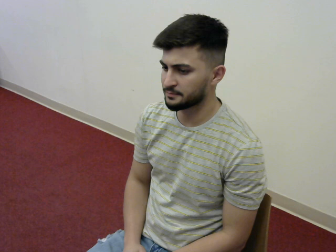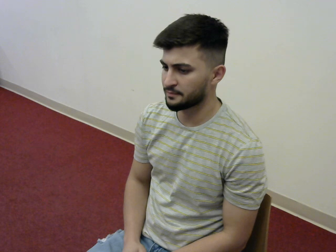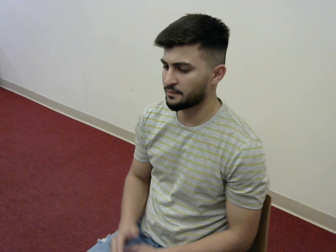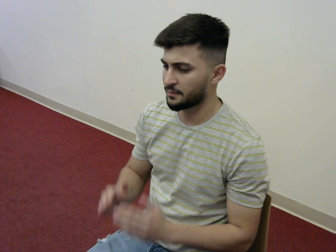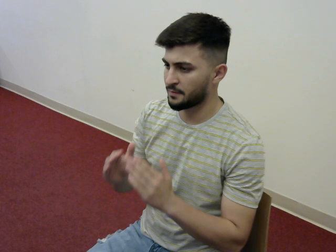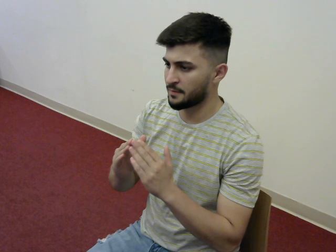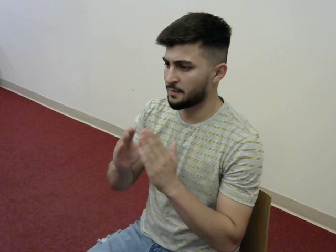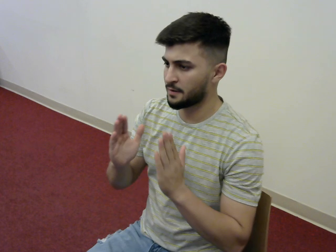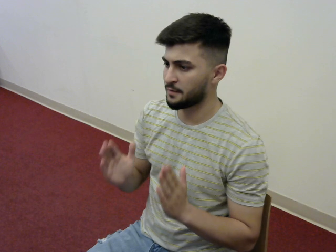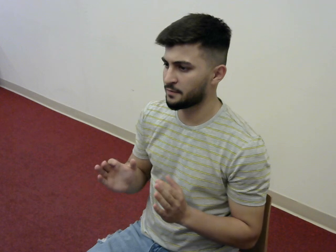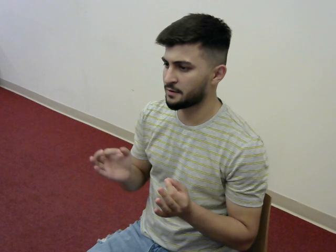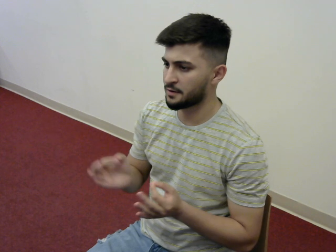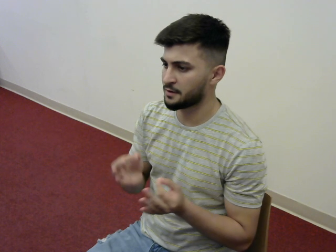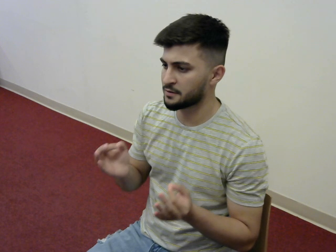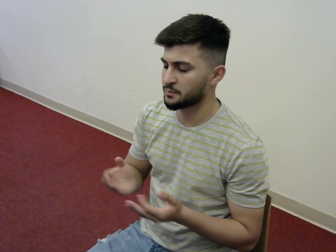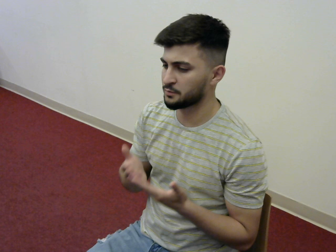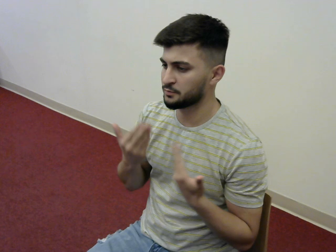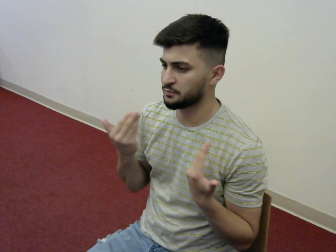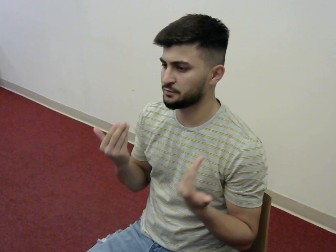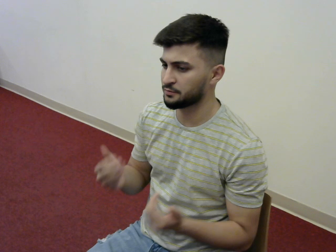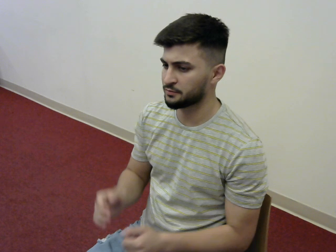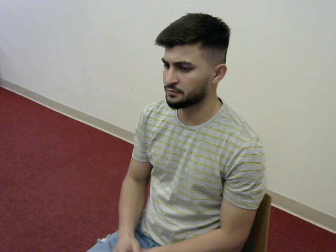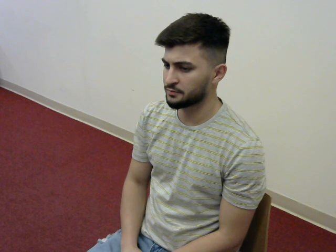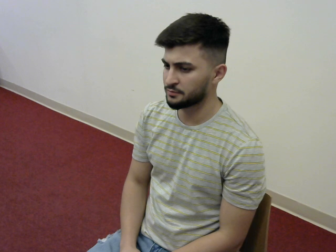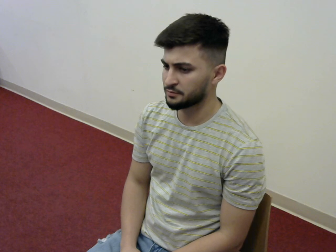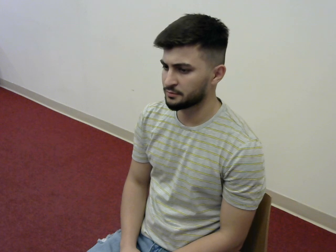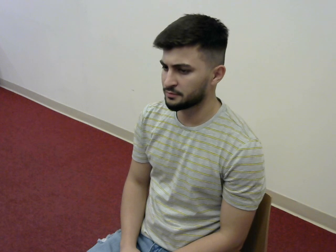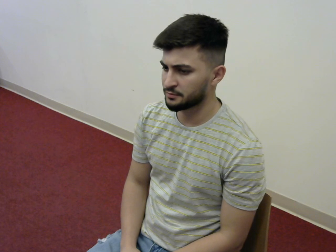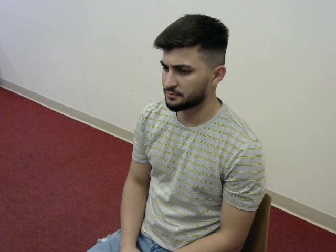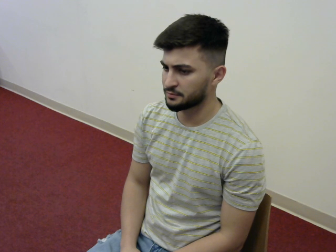Evdə heç kəs yoxdur